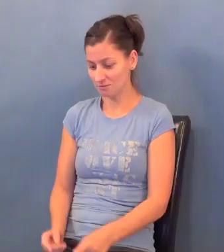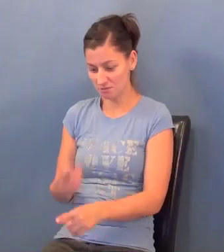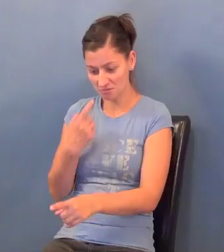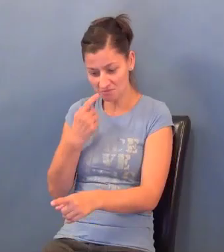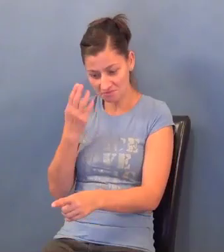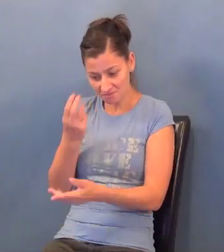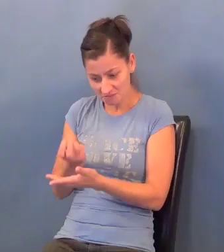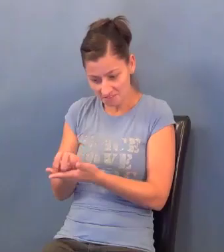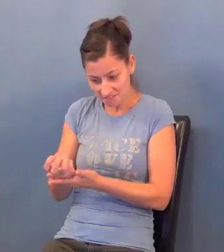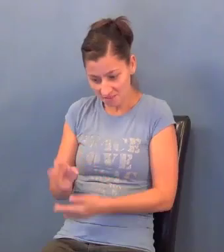Co to jest? Sanki? Nie wiedziałam.